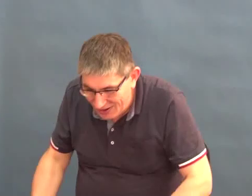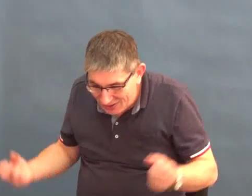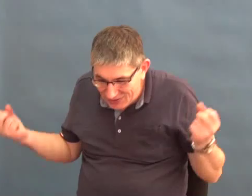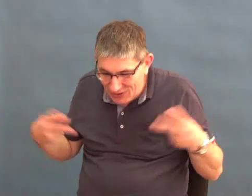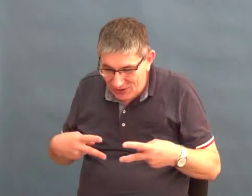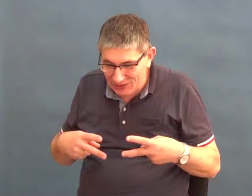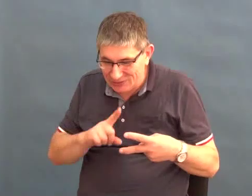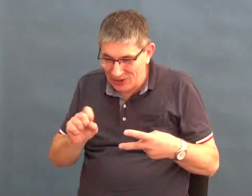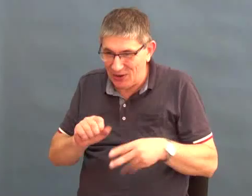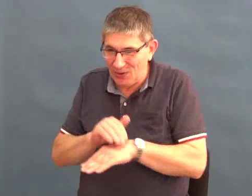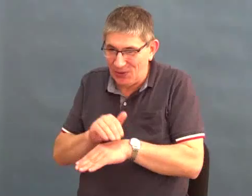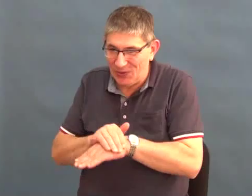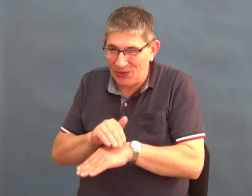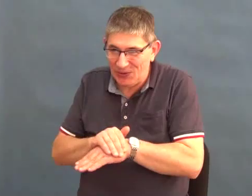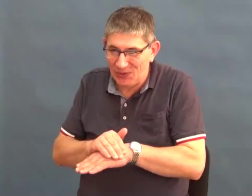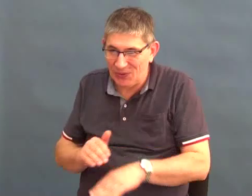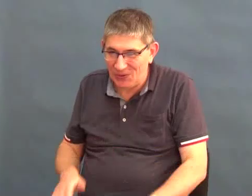Kino z koleżanką.